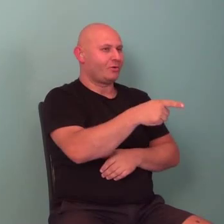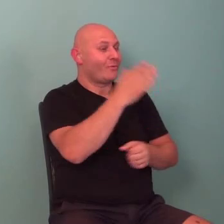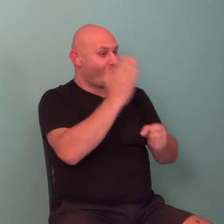Już.